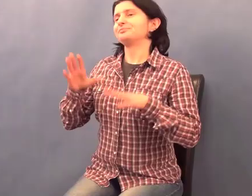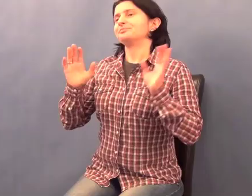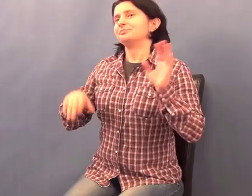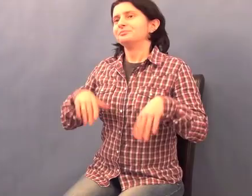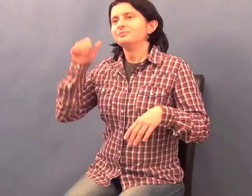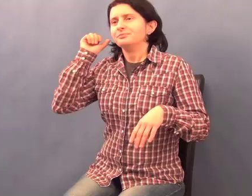Dziewczyna.